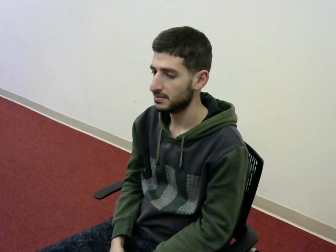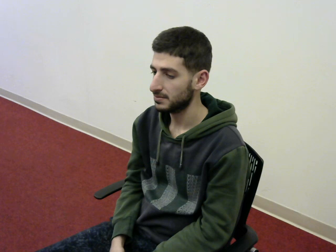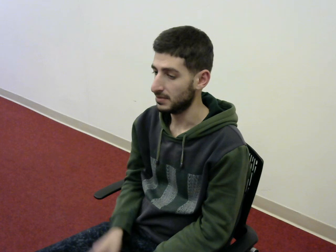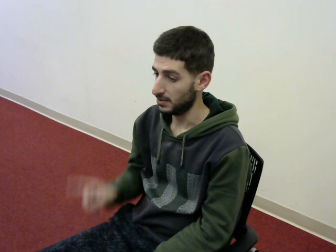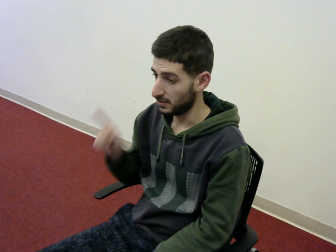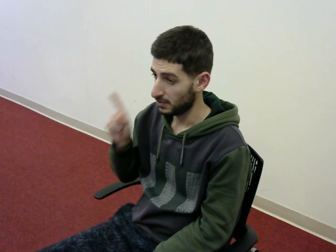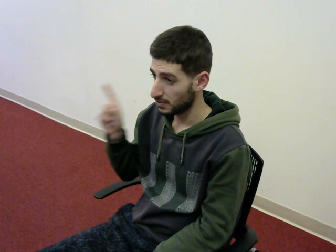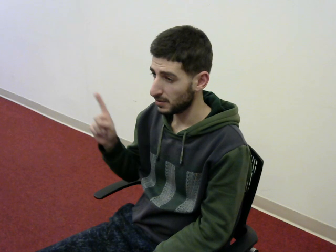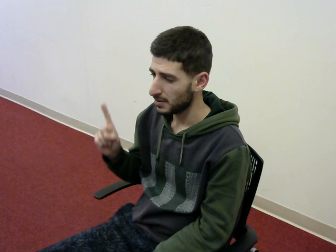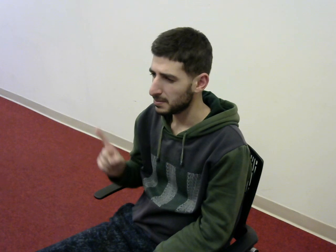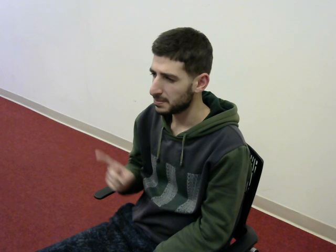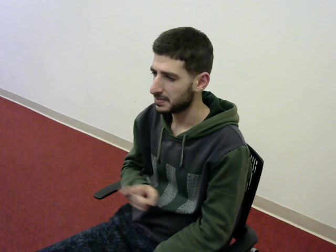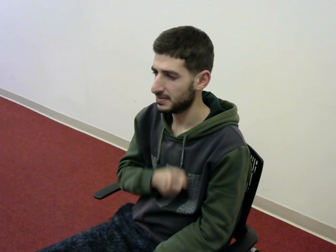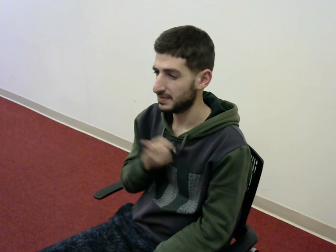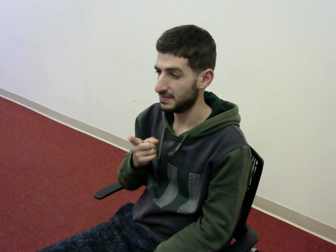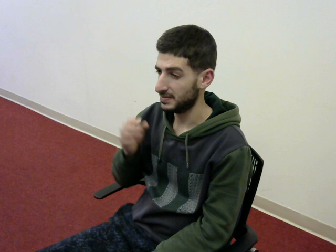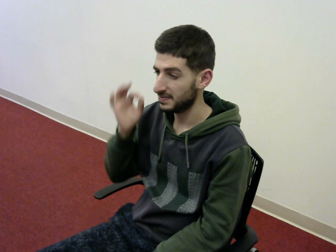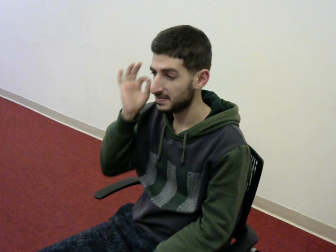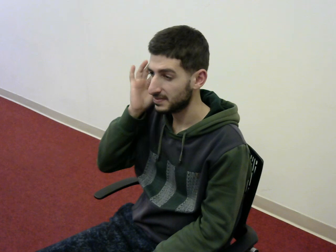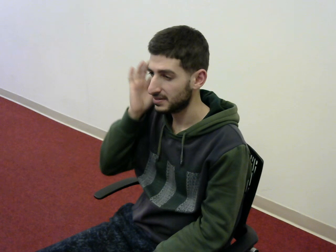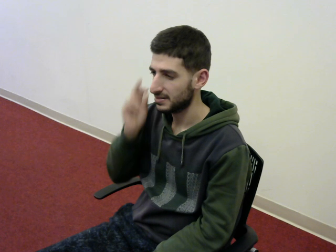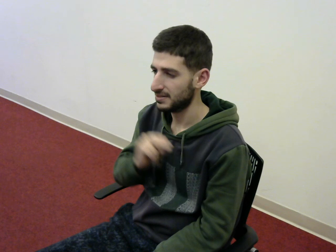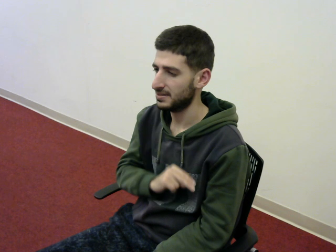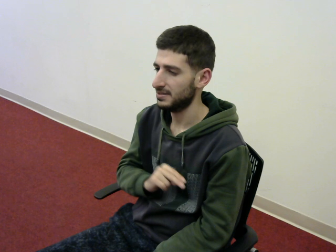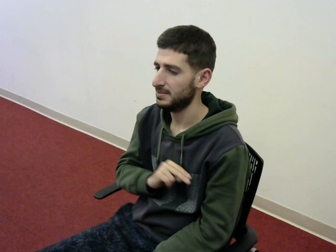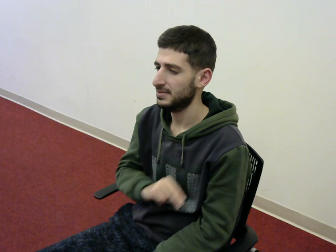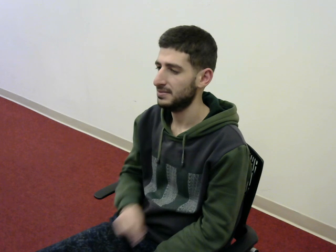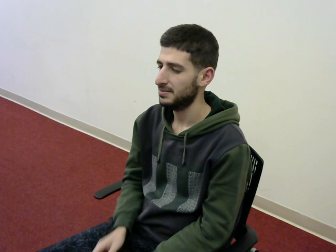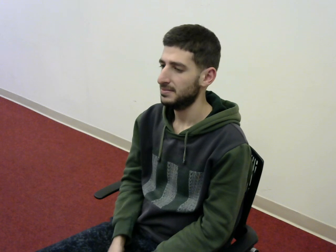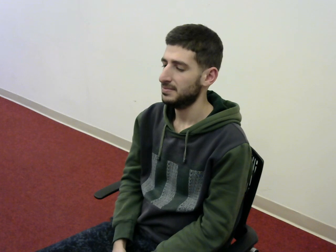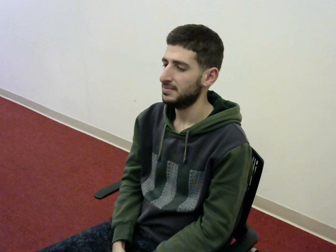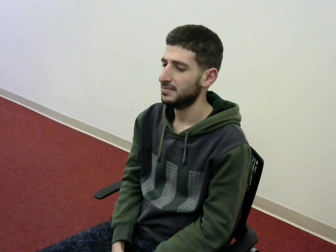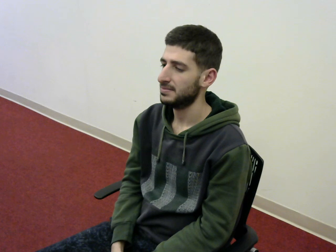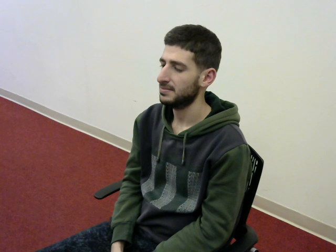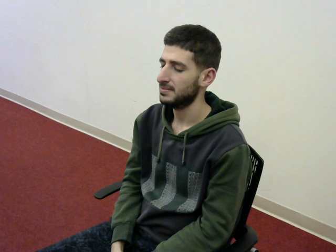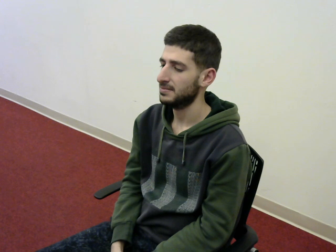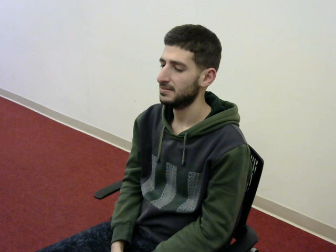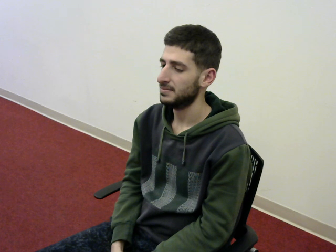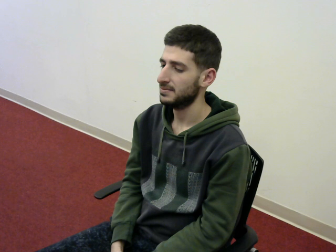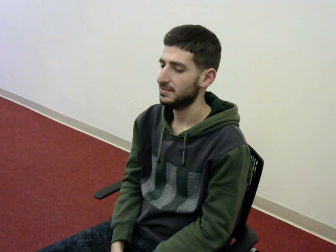Orda professional həkimlər çalışır